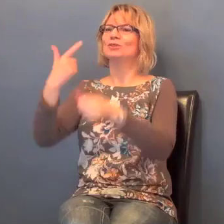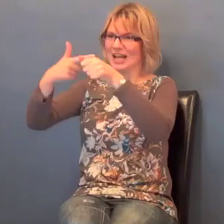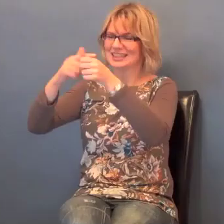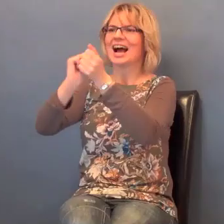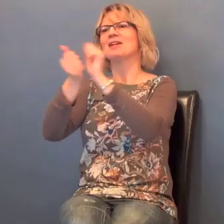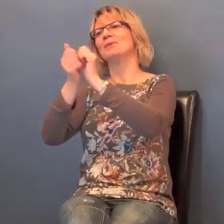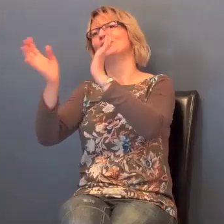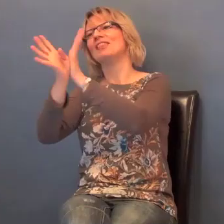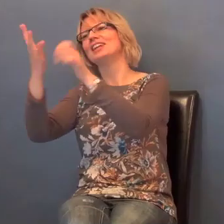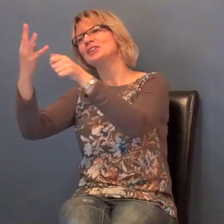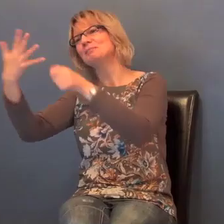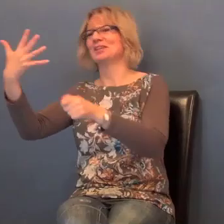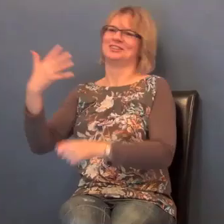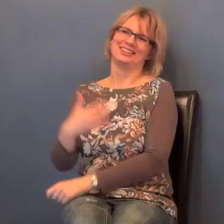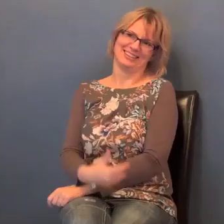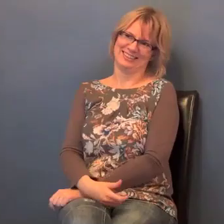O dwudziestej albo o dziewiętnastej czterdzieści pięć.